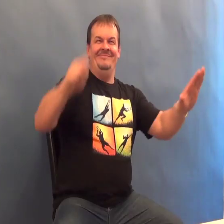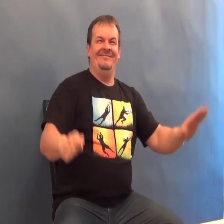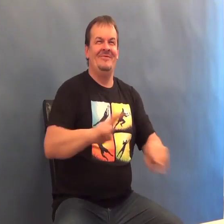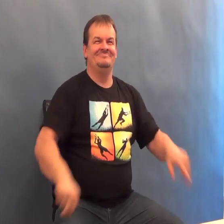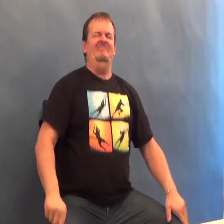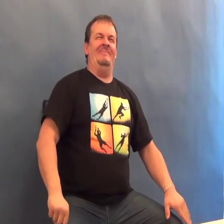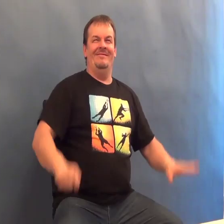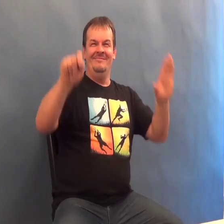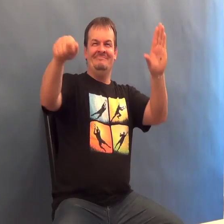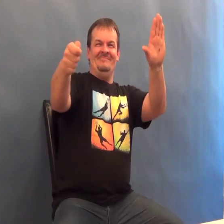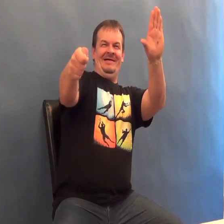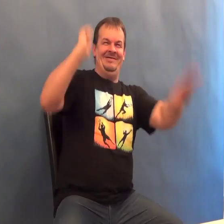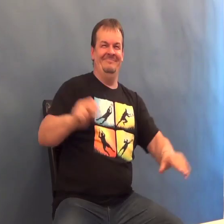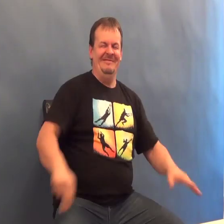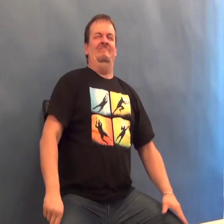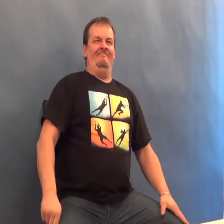Wyjmuje go i trafia w twarz policjanta.